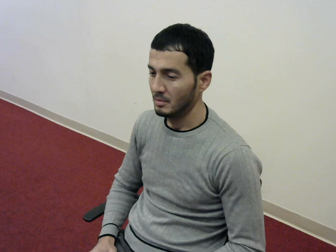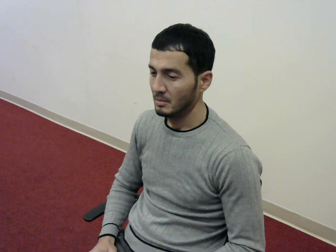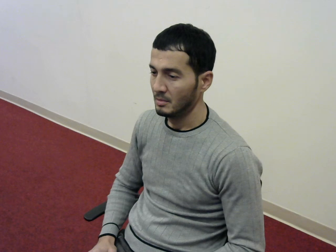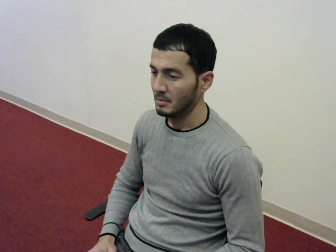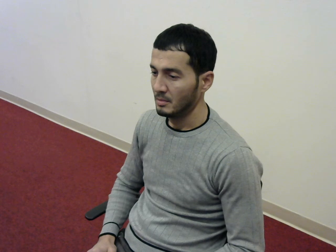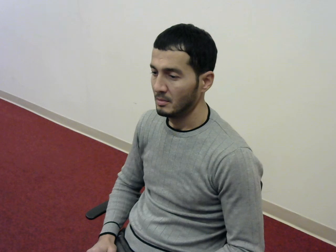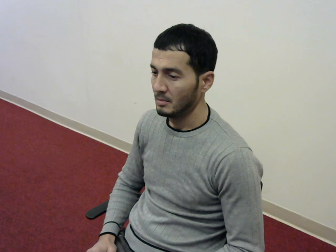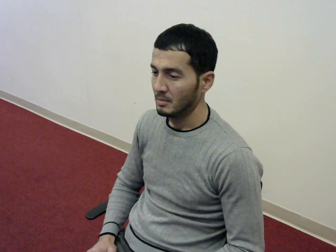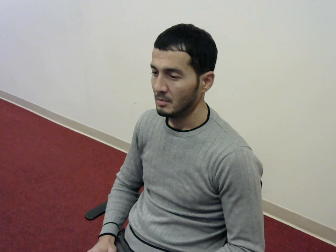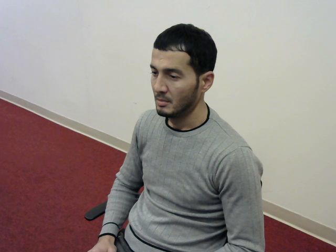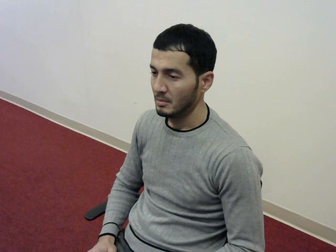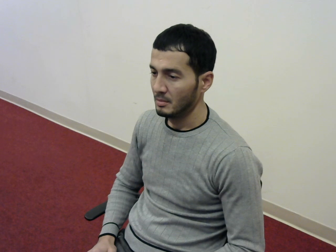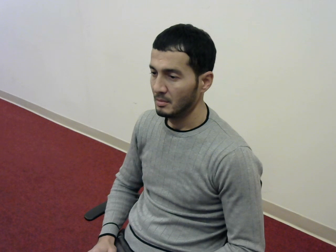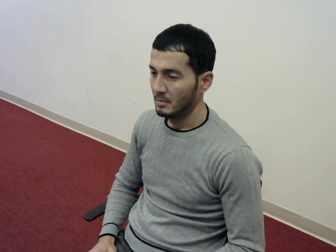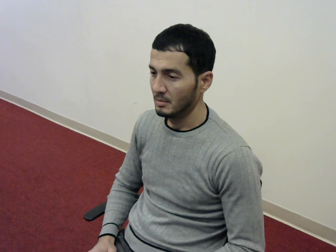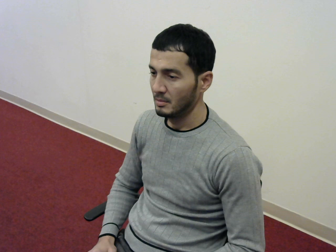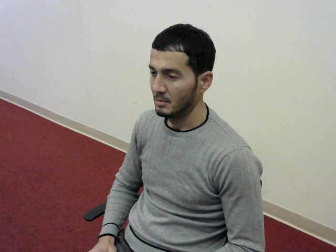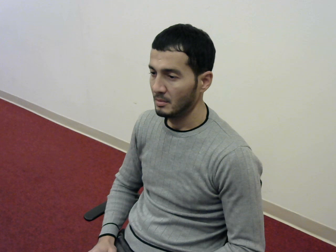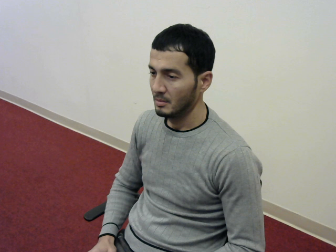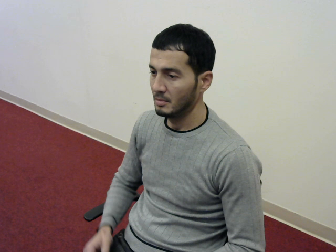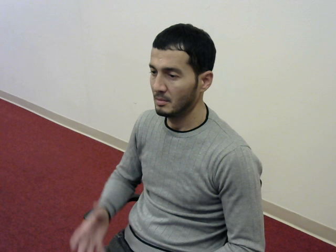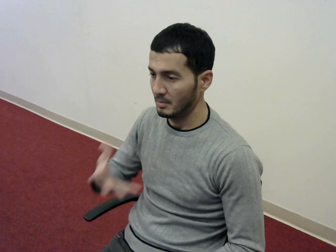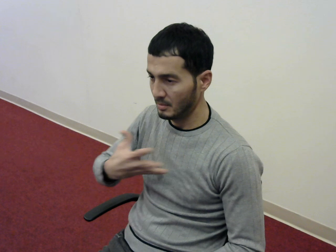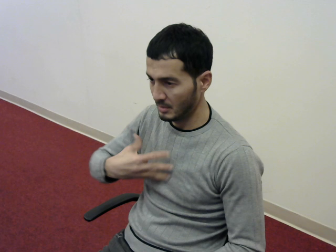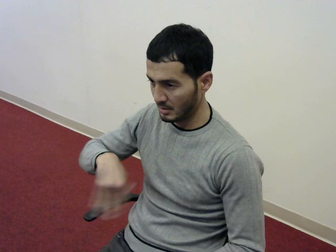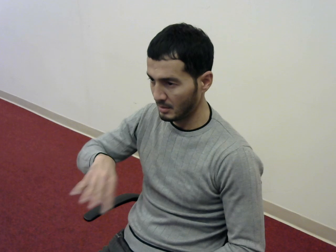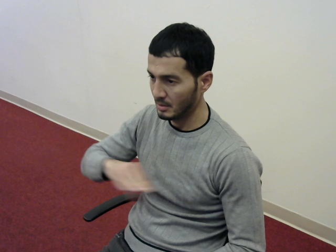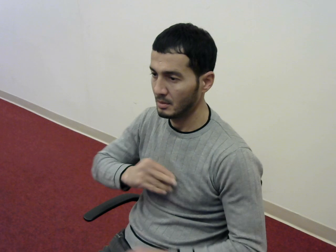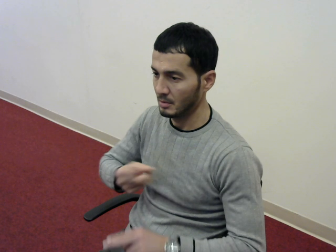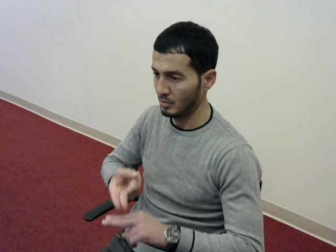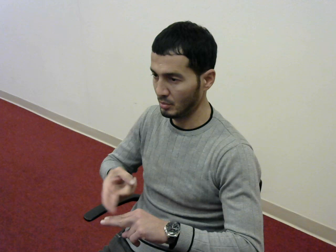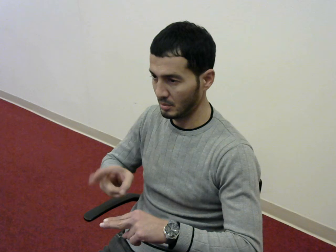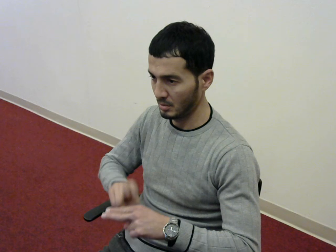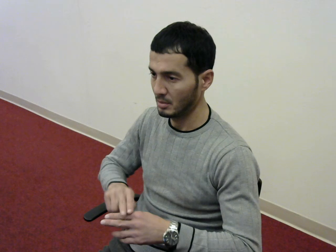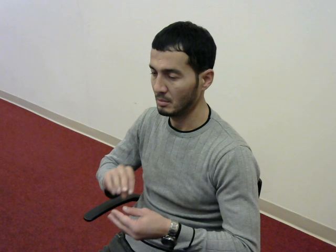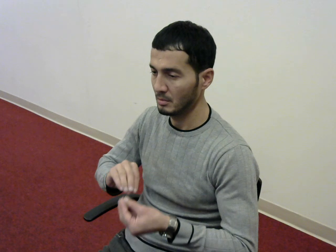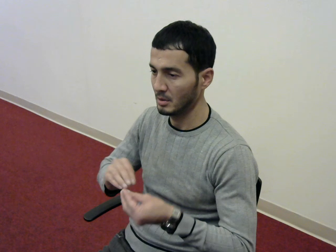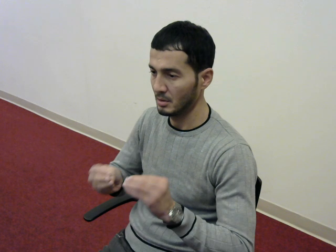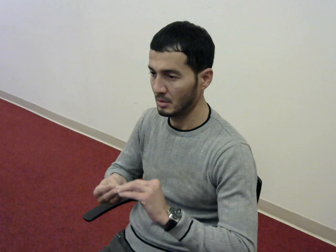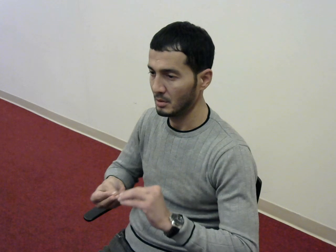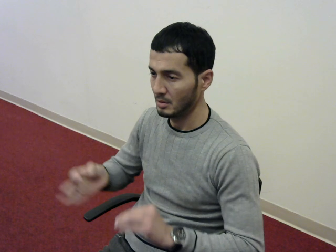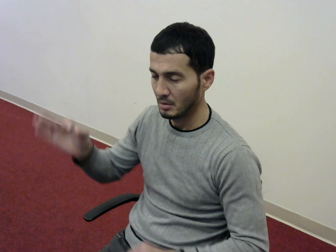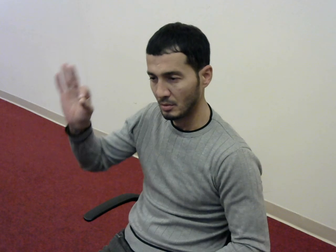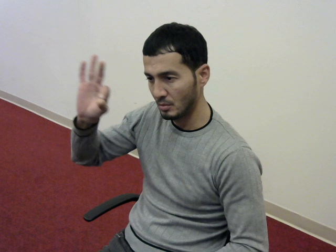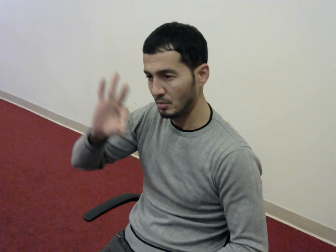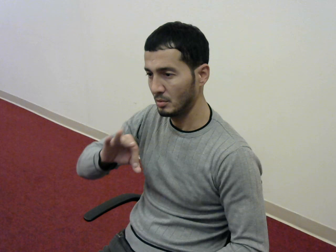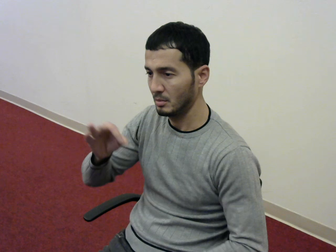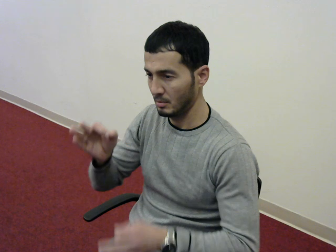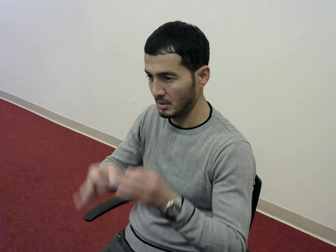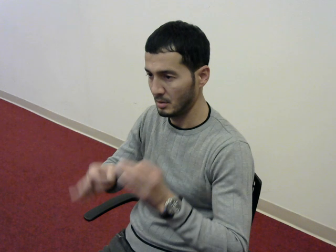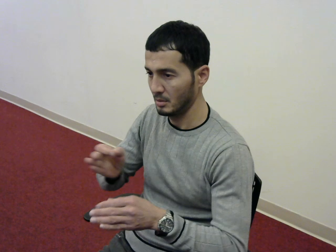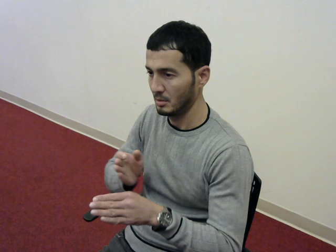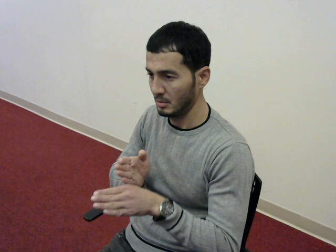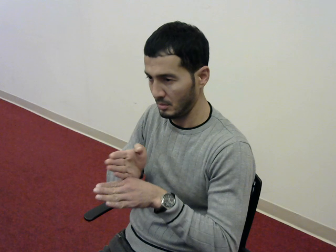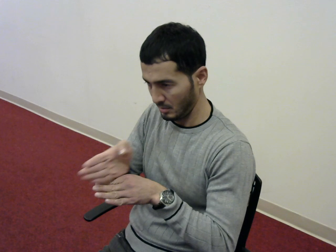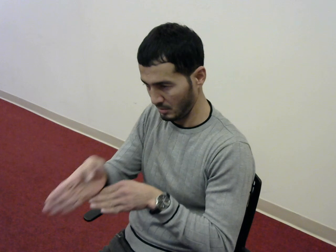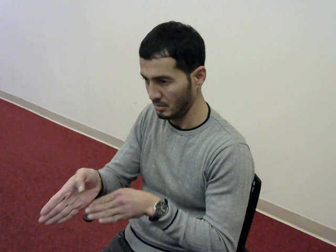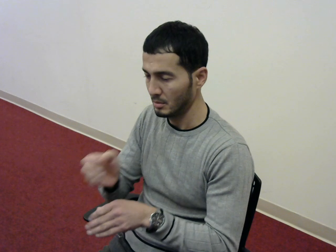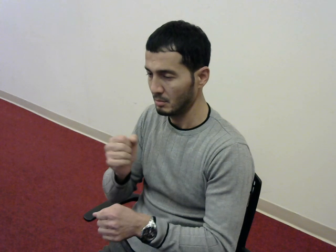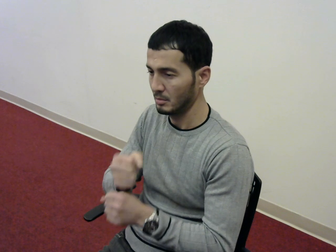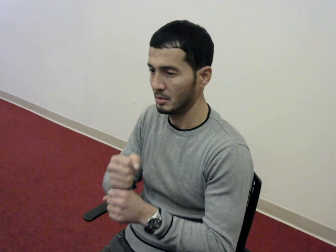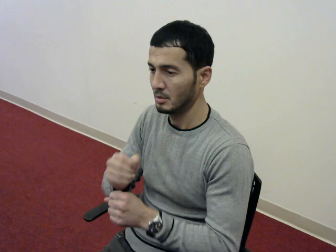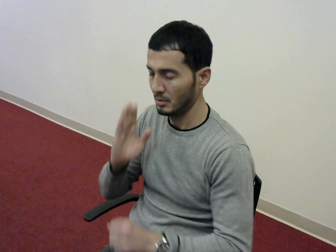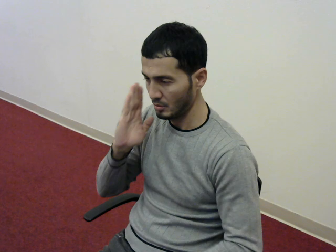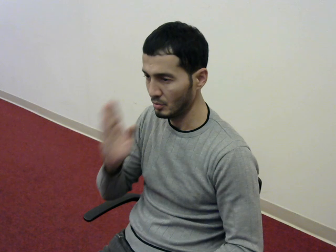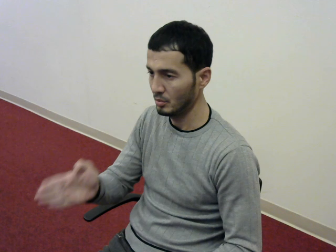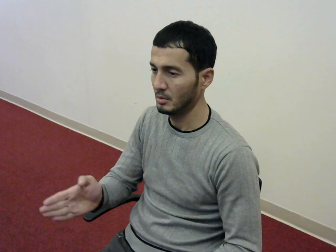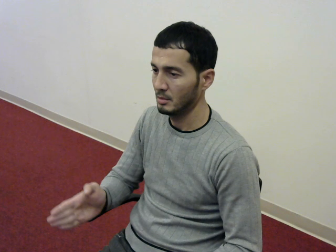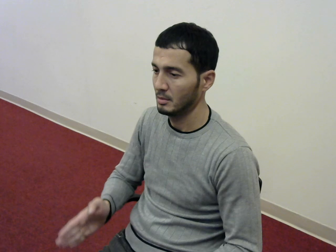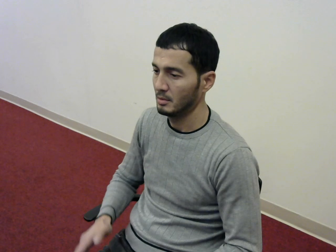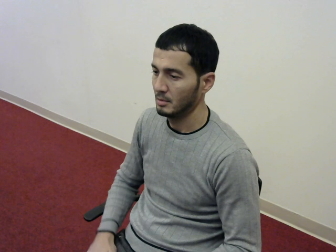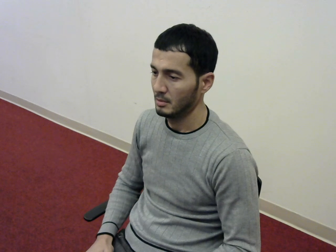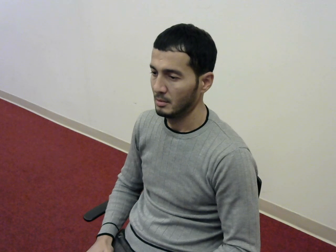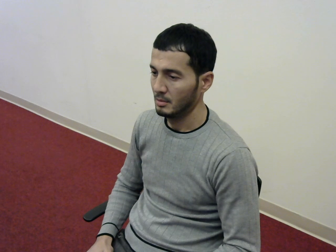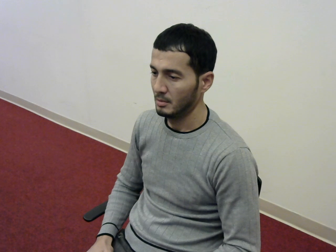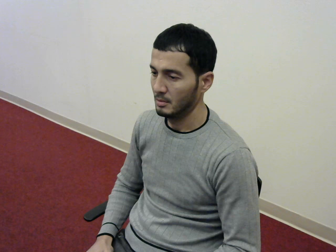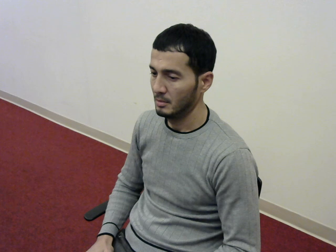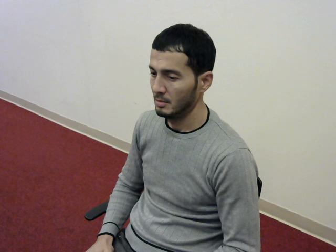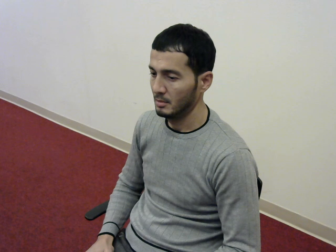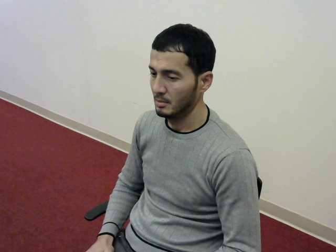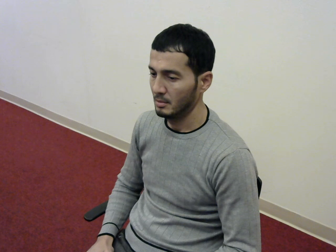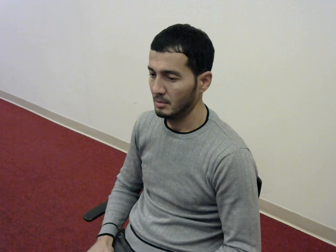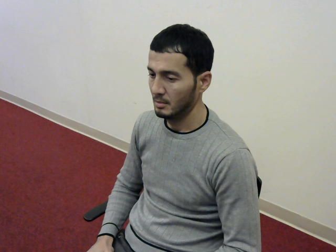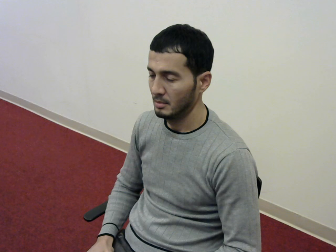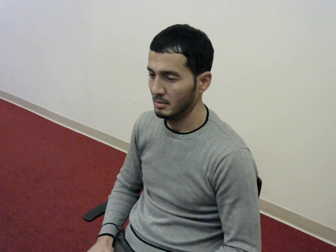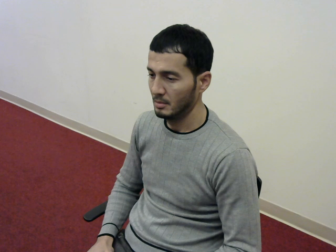Biz bu məsələ ilə bağlı məhkəməyə müraciət edəcəyik